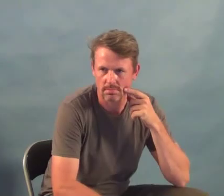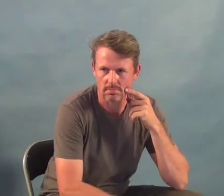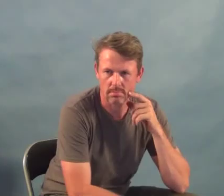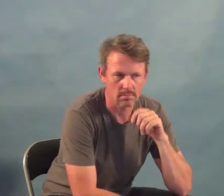Wcale.